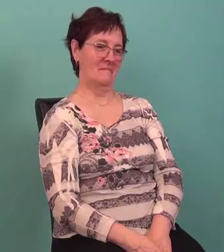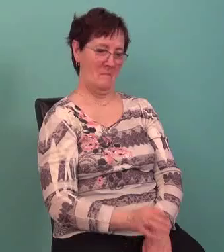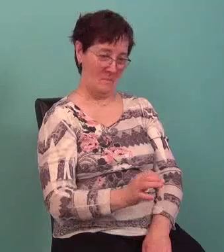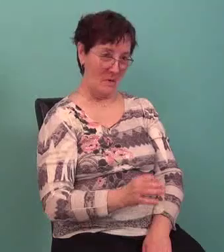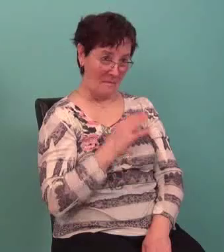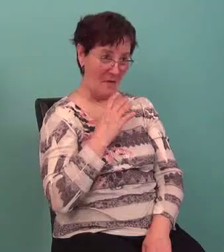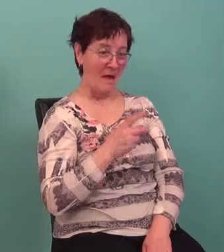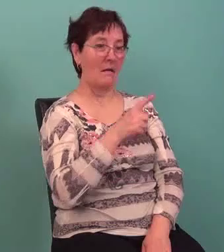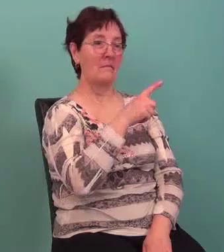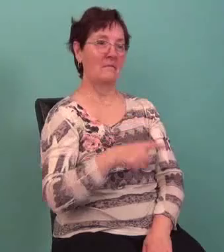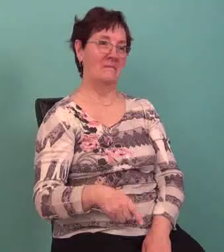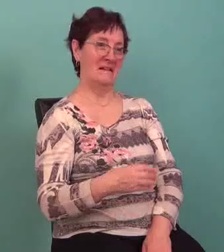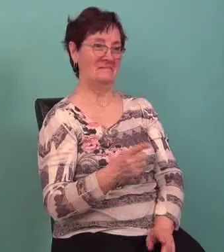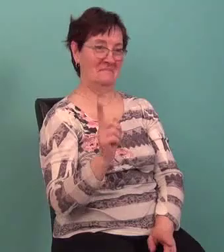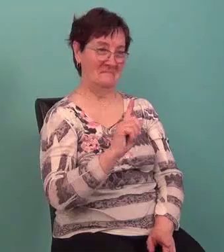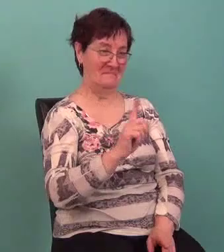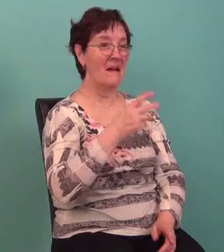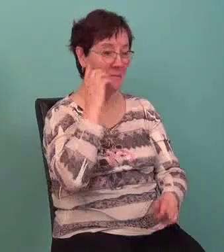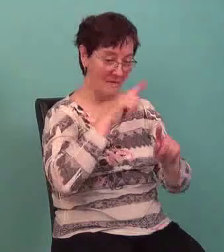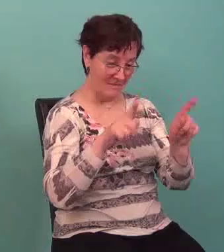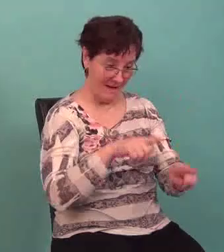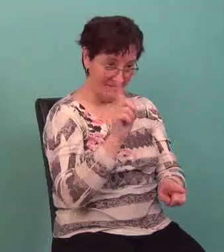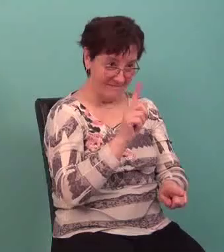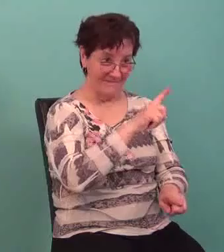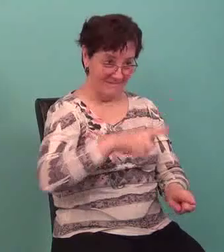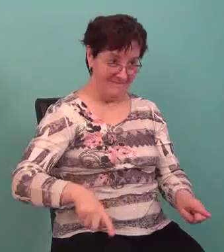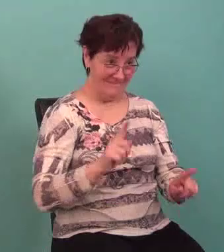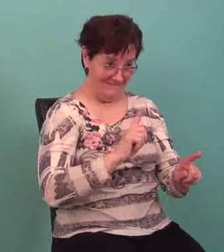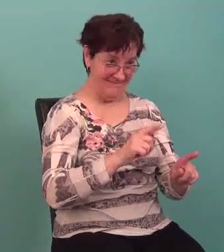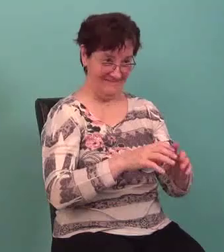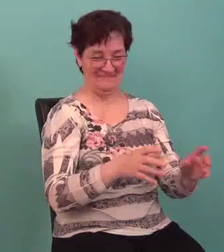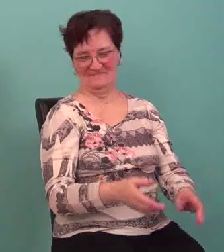Dobrze, ten trójkątny znak oznacza, że jest zakaz? Dziwnie to dla mnie.